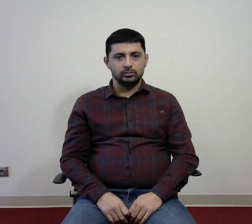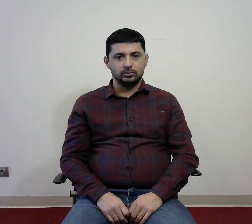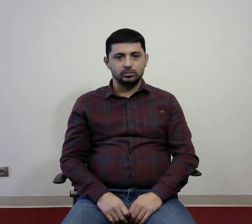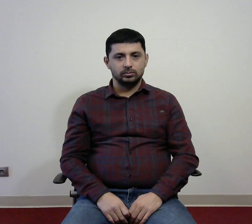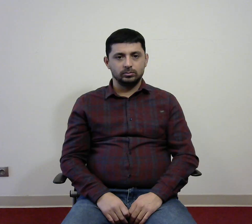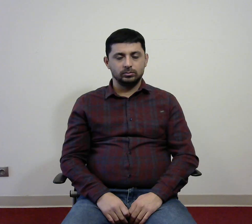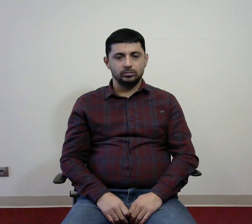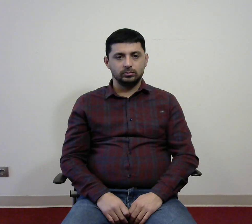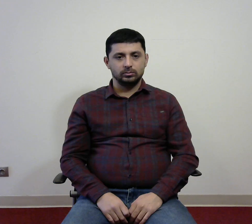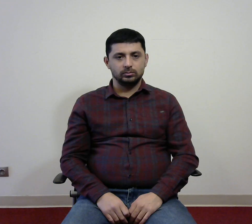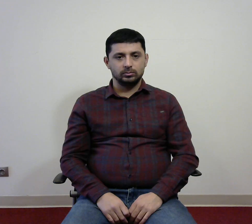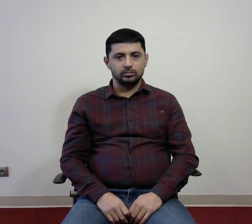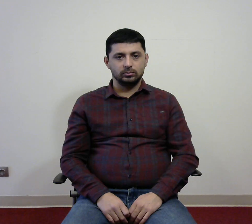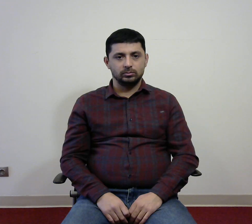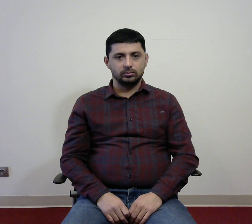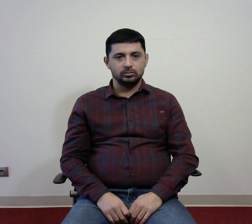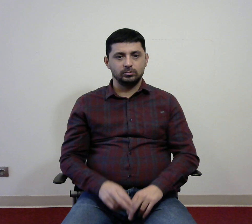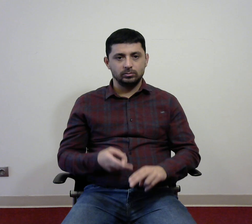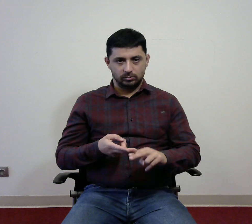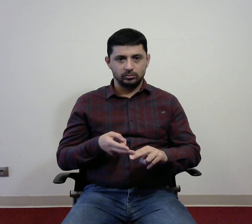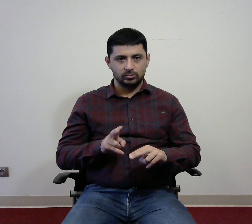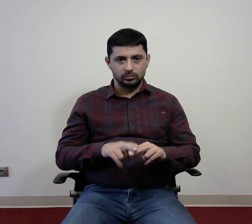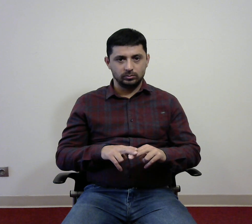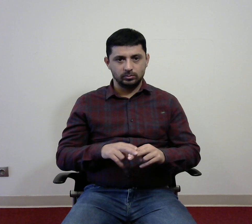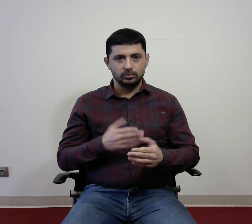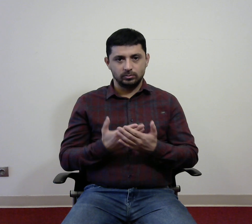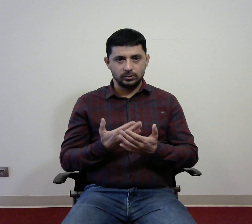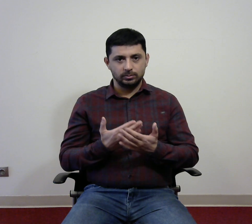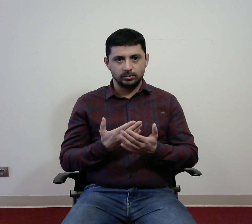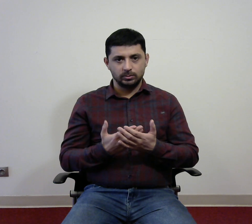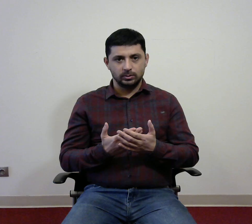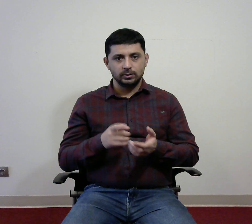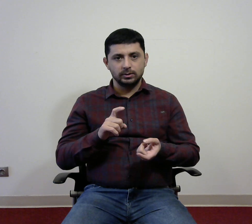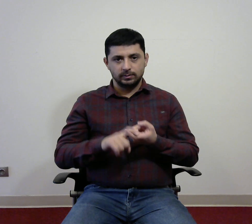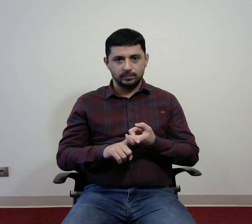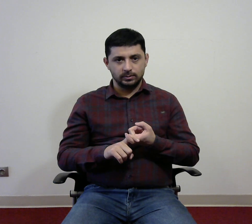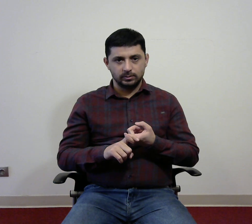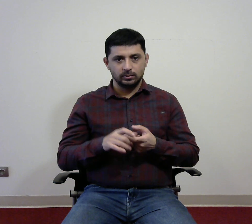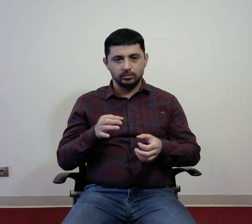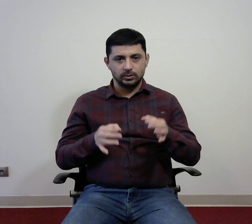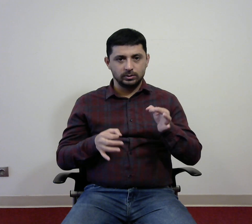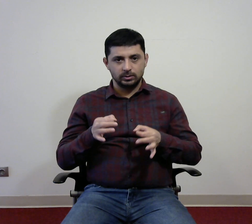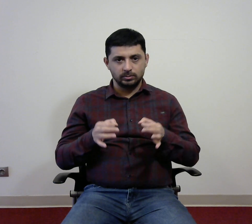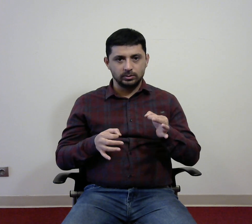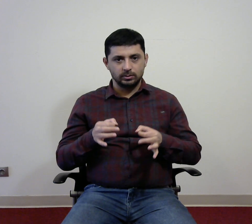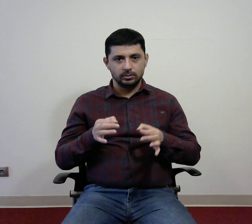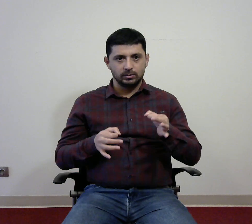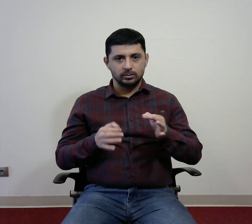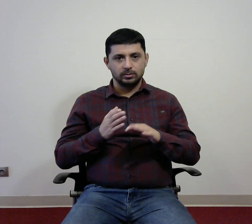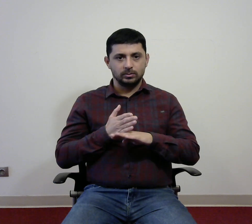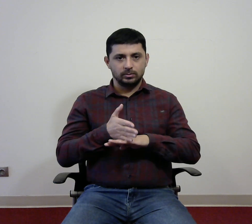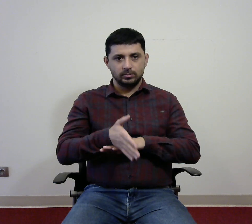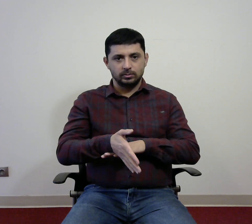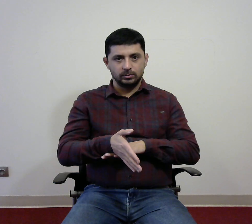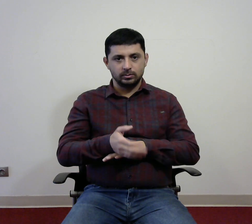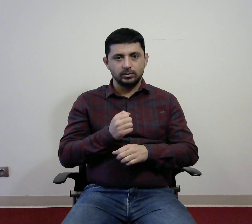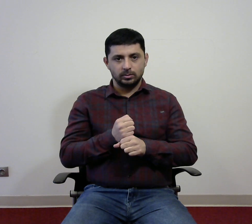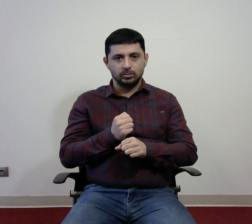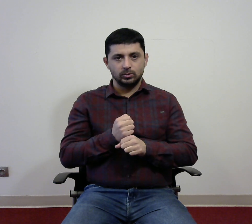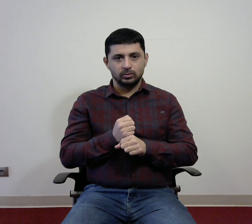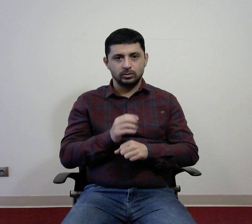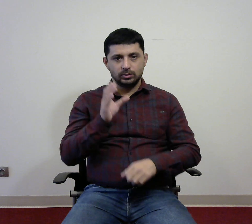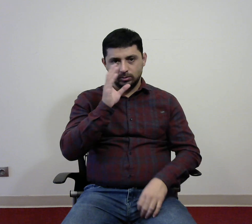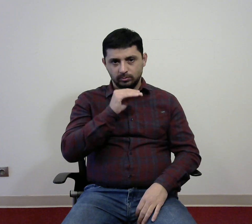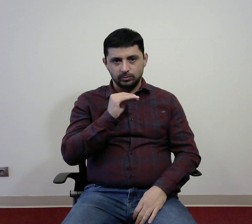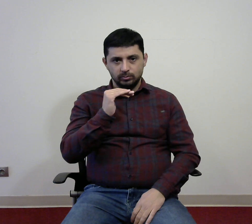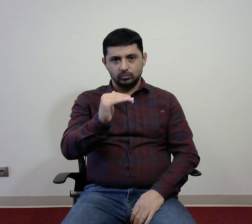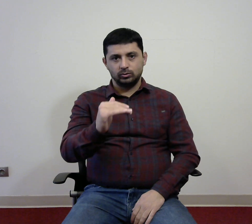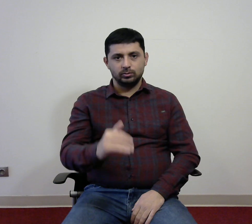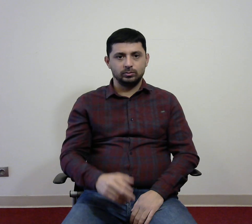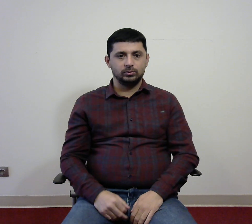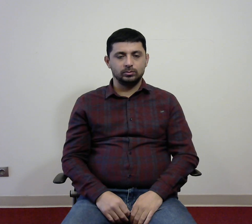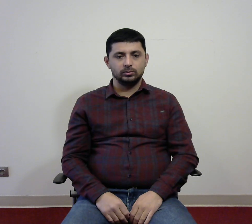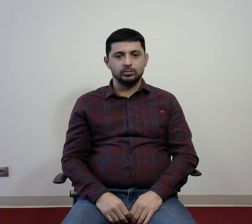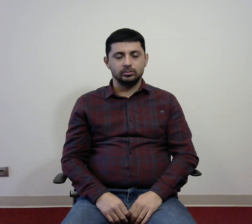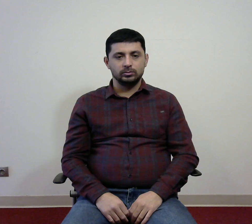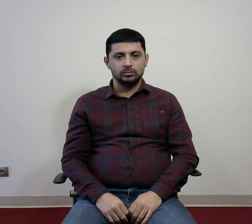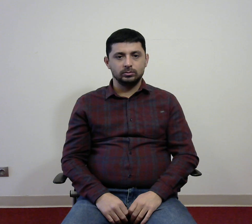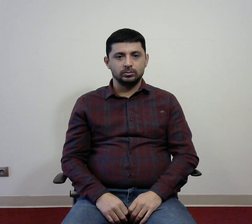Bu məsələ ilə bağlı məhkəməyə müraciət edə bilərsiniz